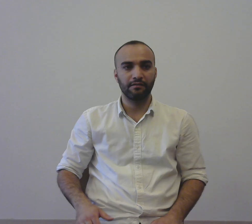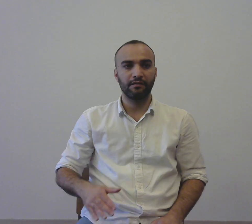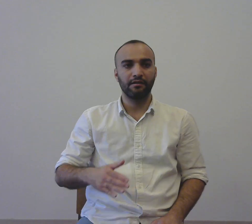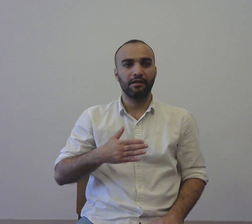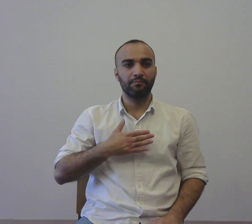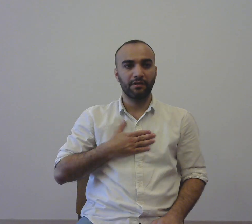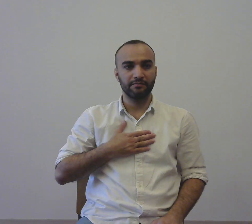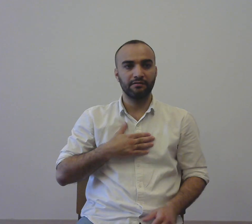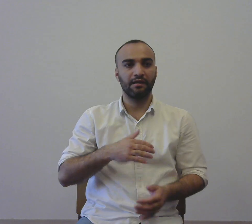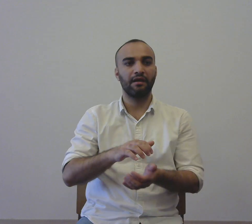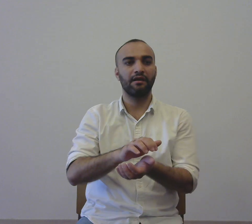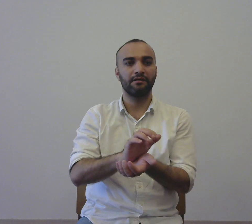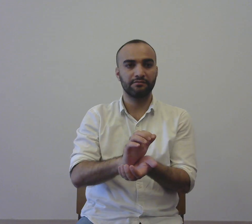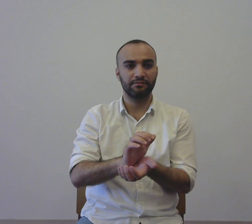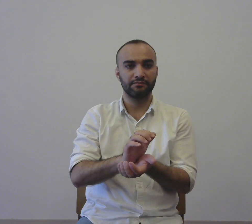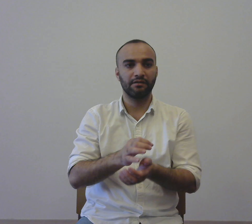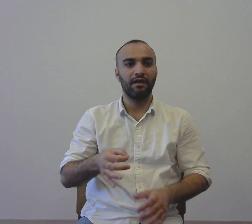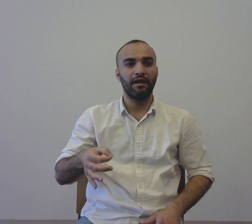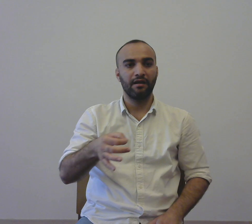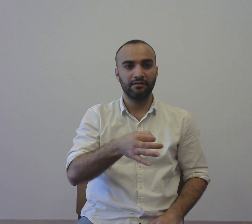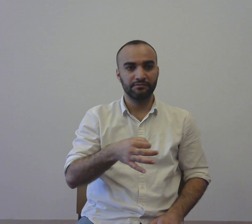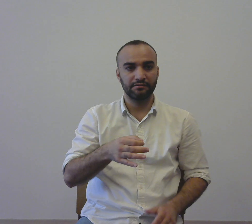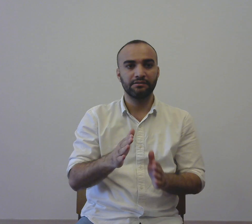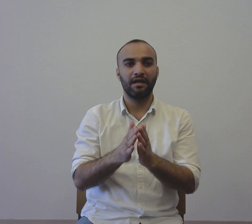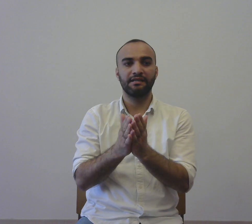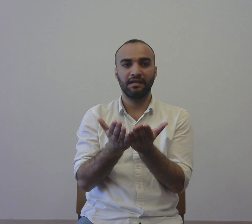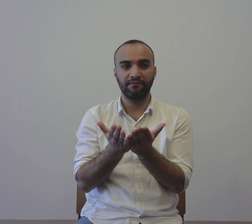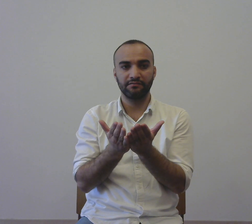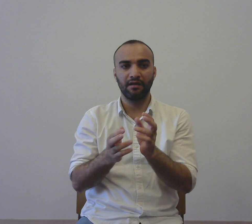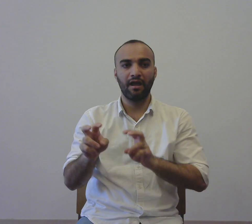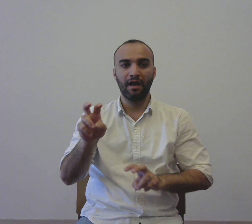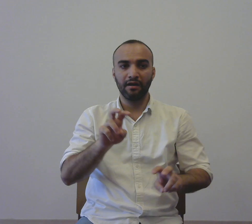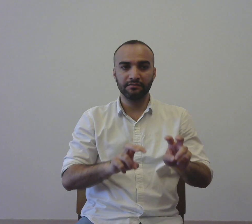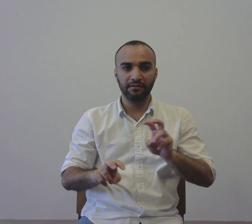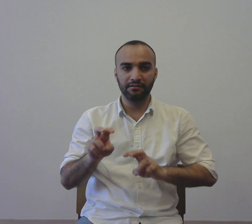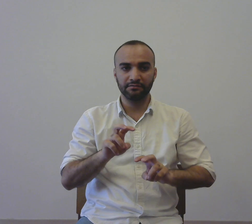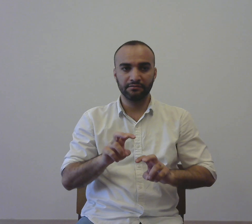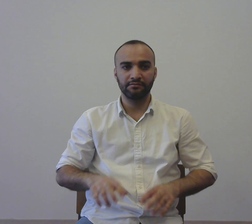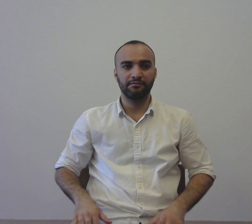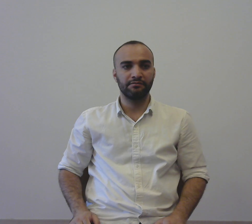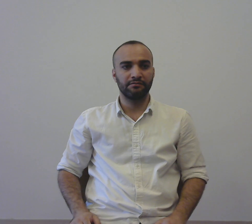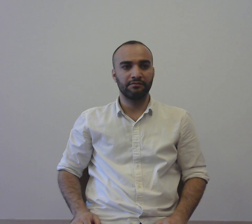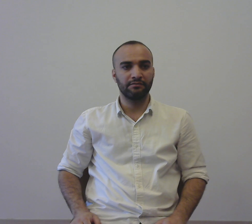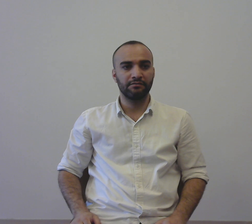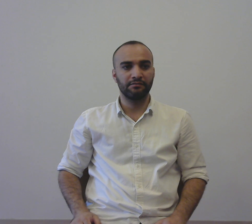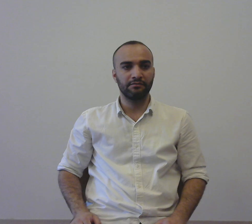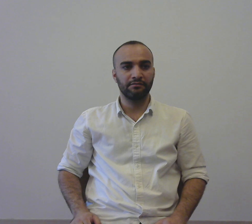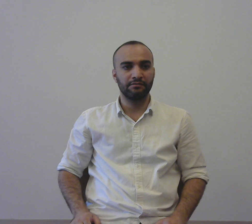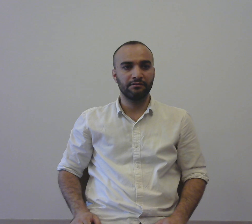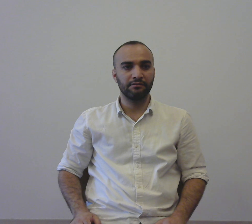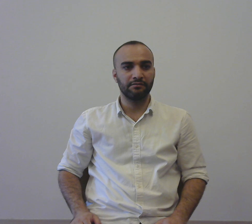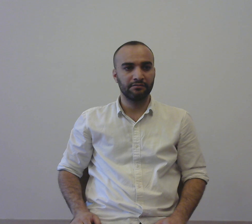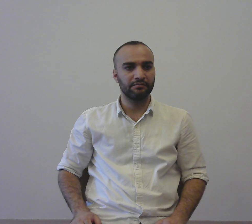Mən "Dəfinələr Adası" kitabını axtarıram